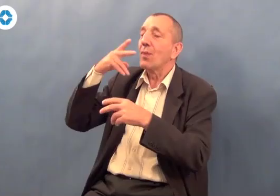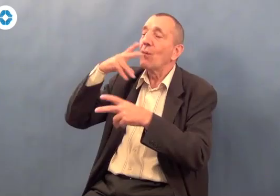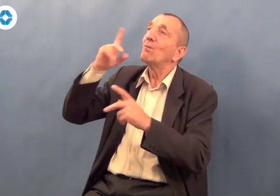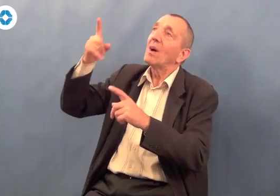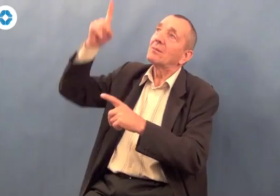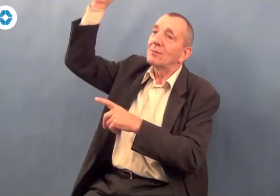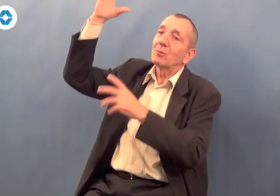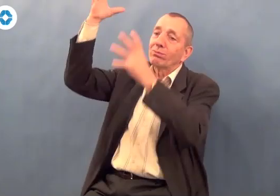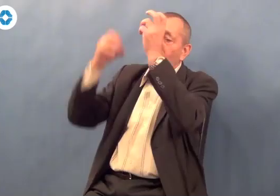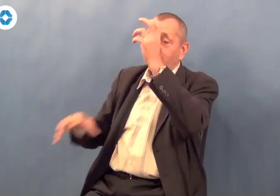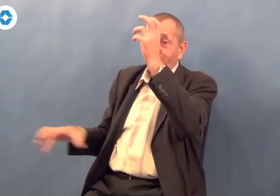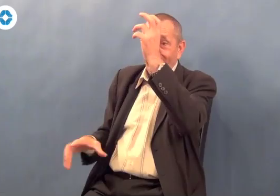A na dole złodziej uciekł.